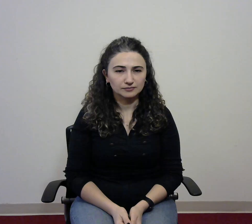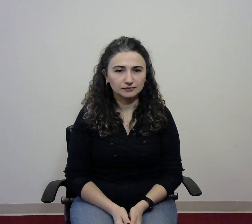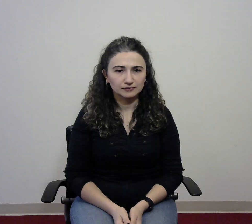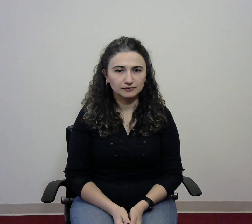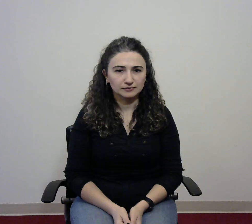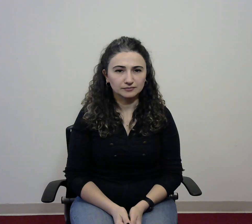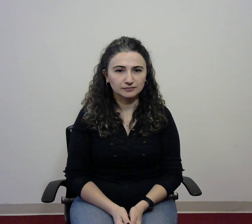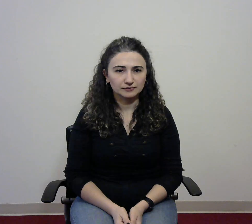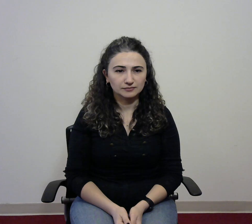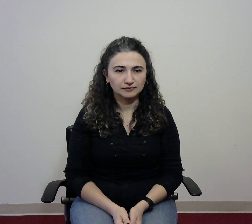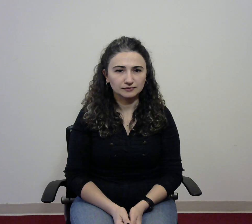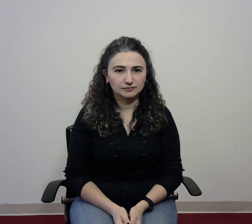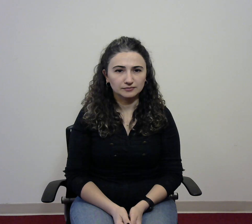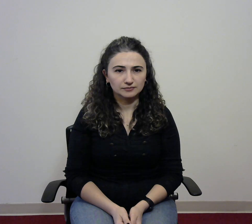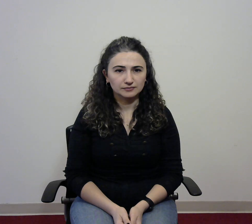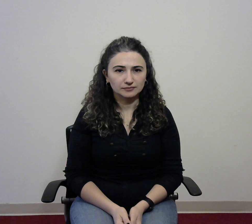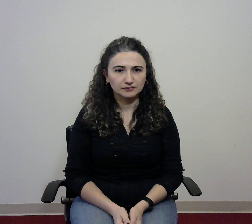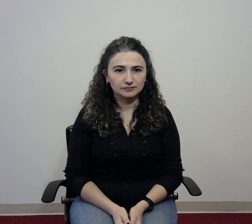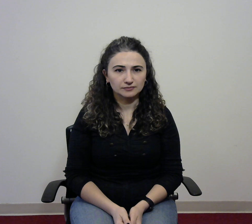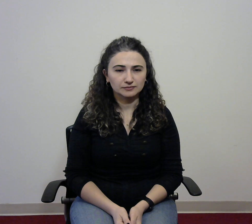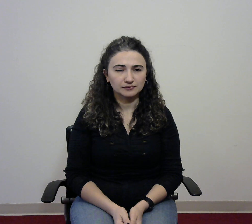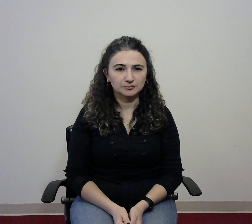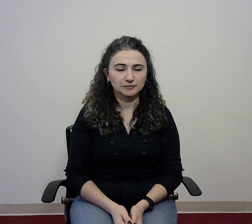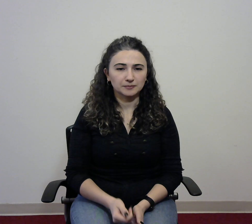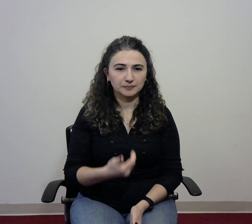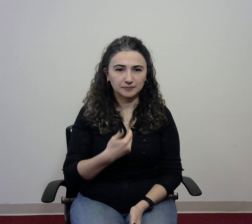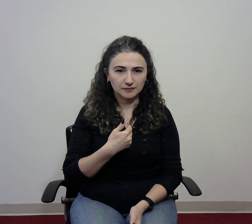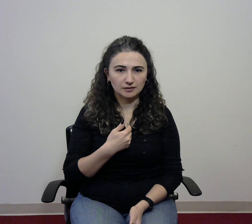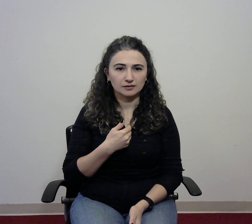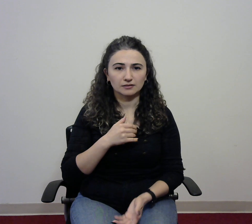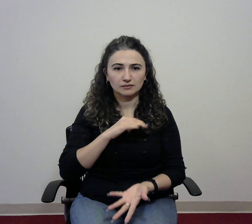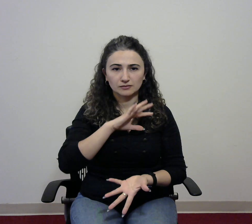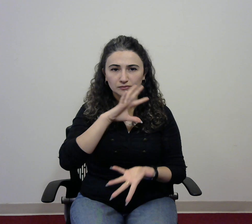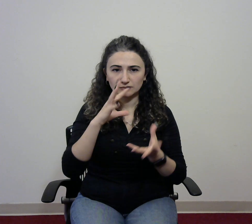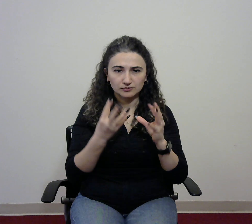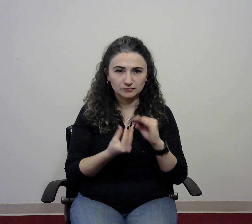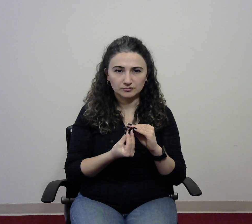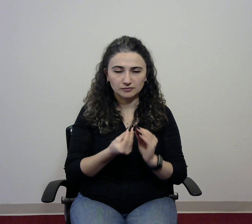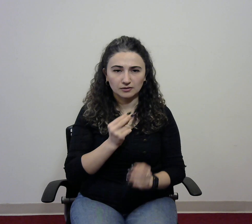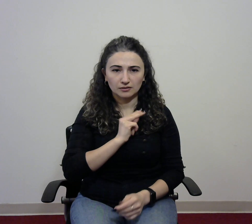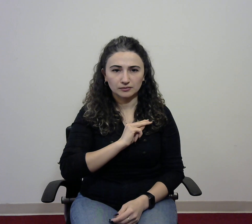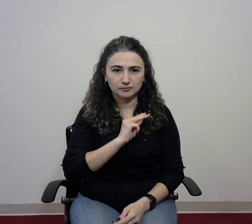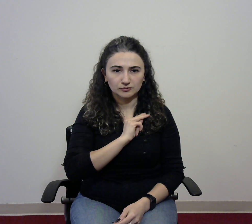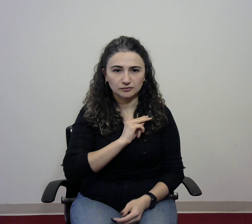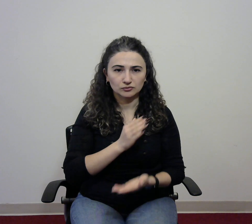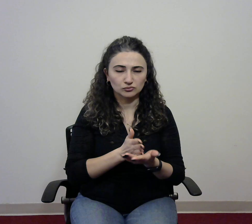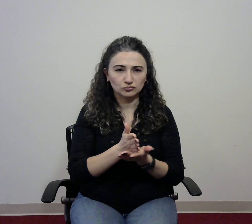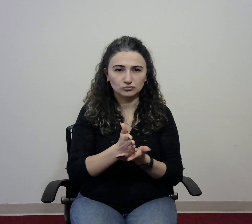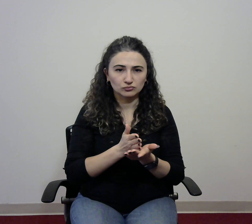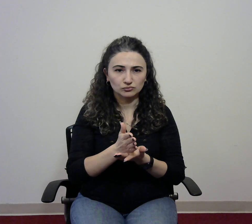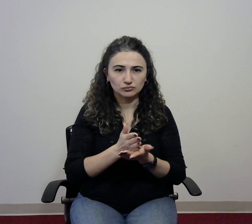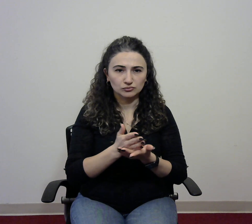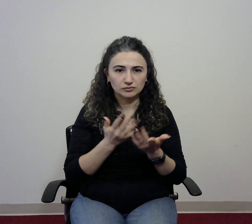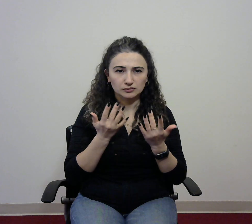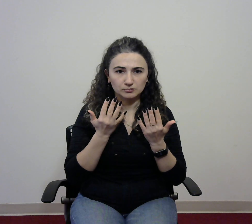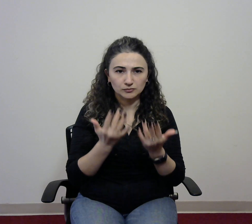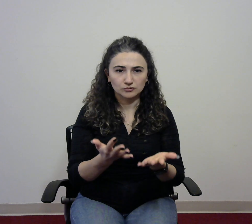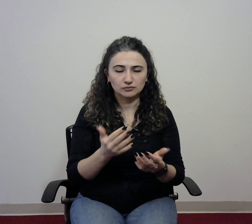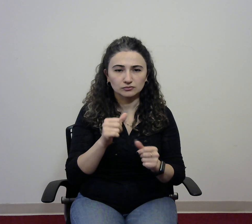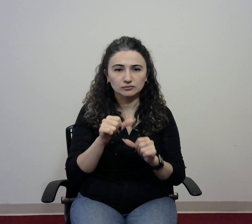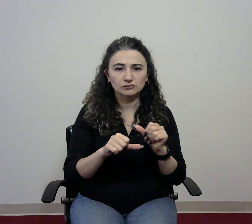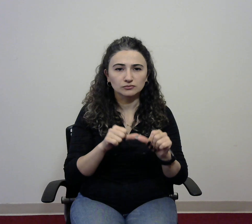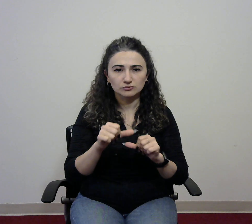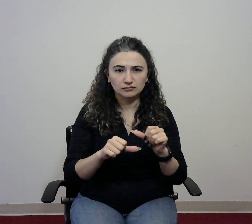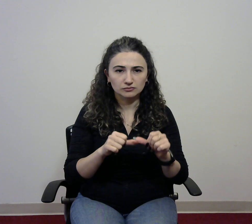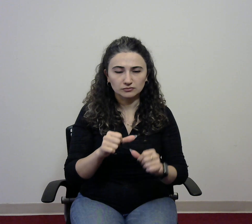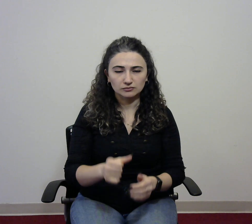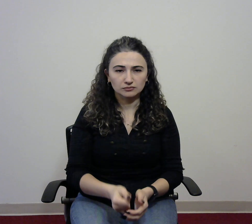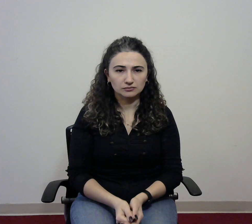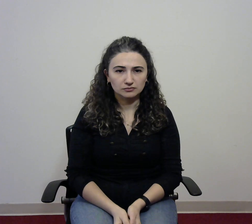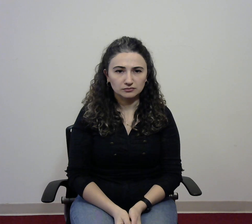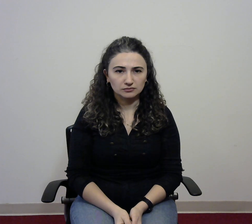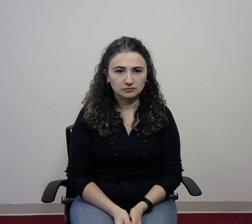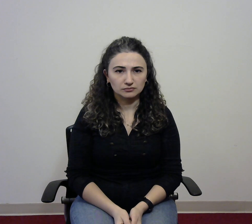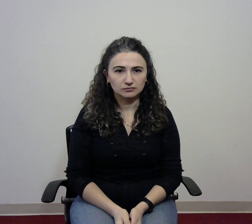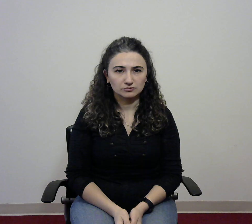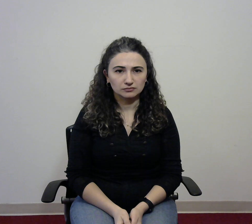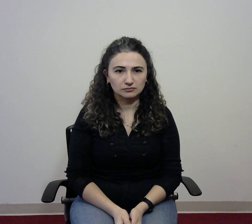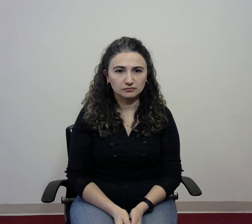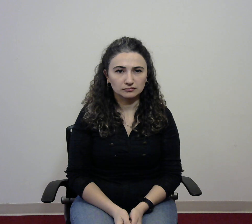Mənim ümumi iş stajım neçə ildir?